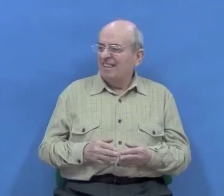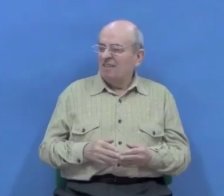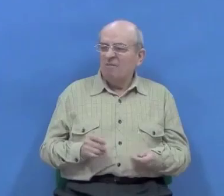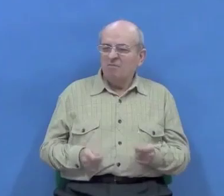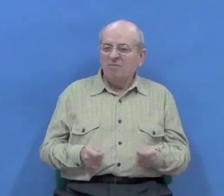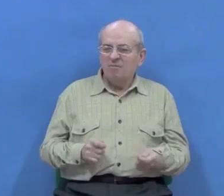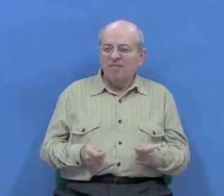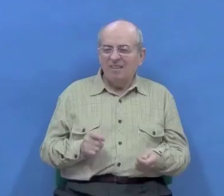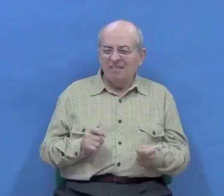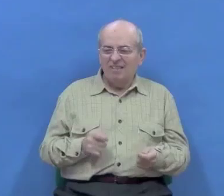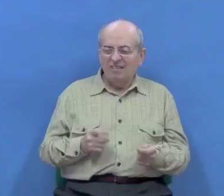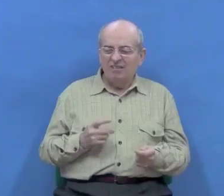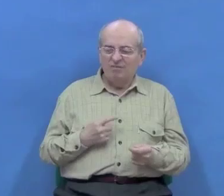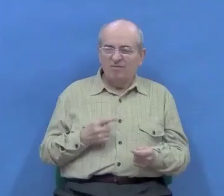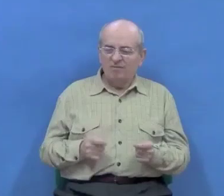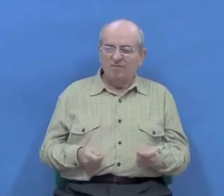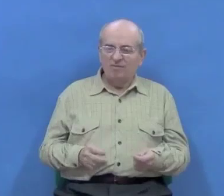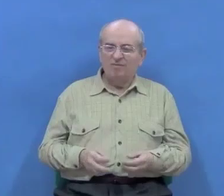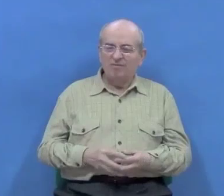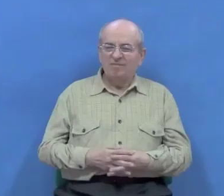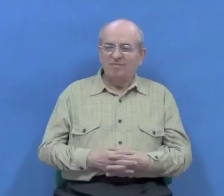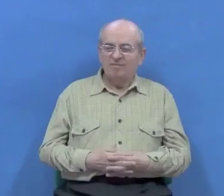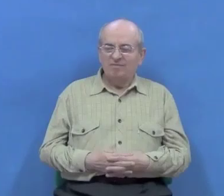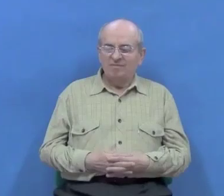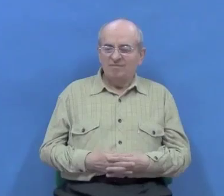W domu grał na cymbałkach.